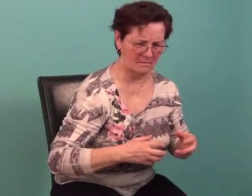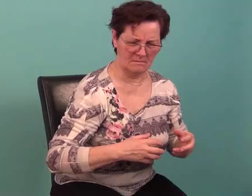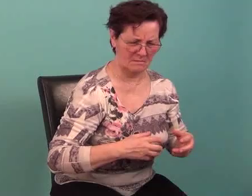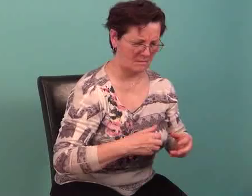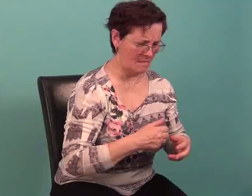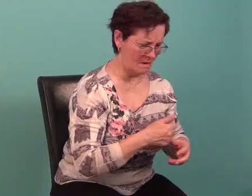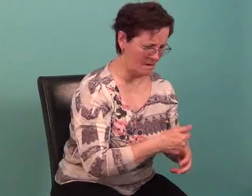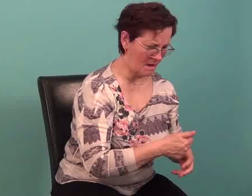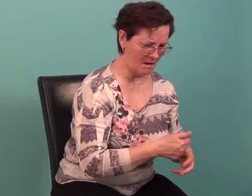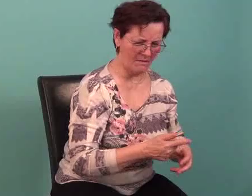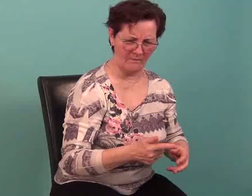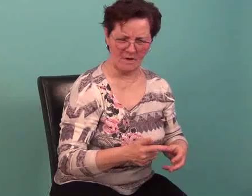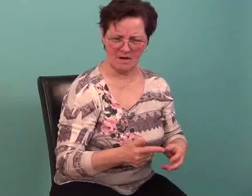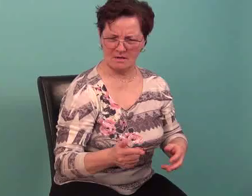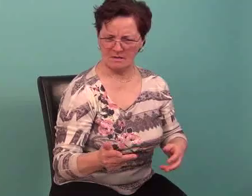Zaczął liczyć - raz, dwa trzy...